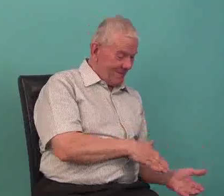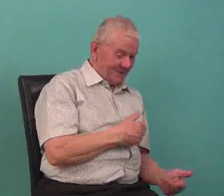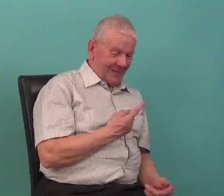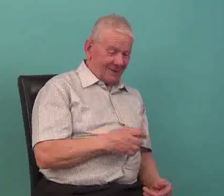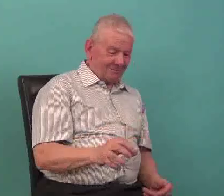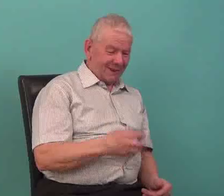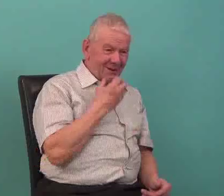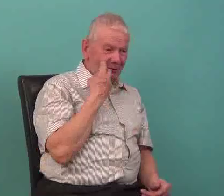Chce ukraść jedną gruszkę.